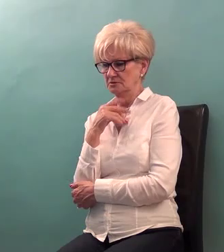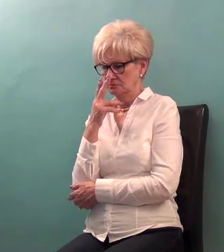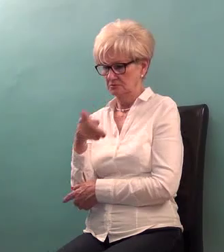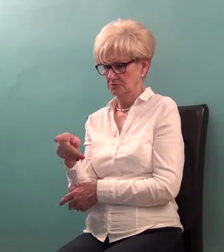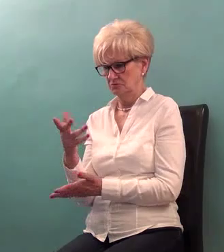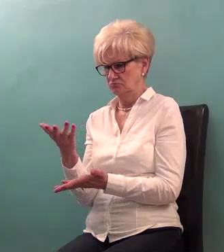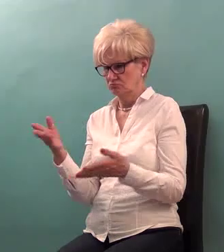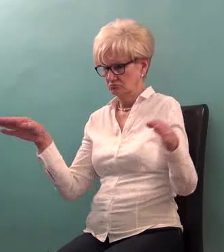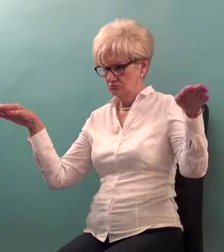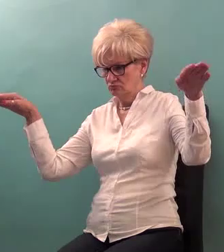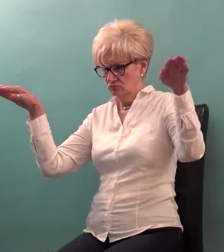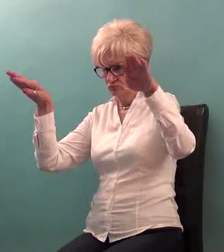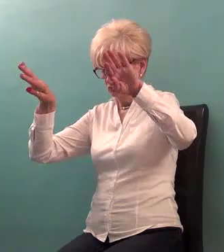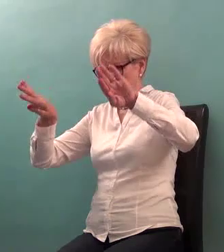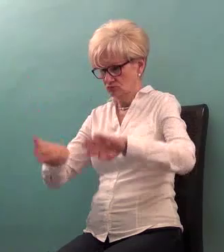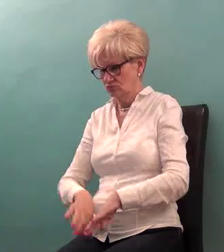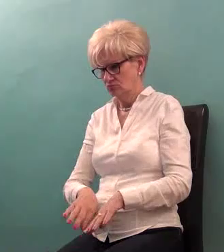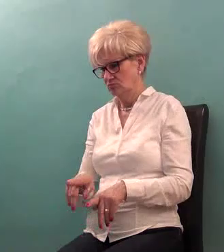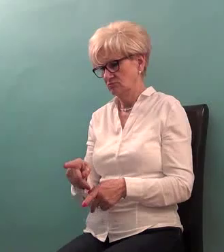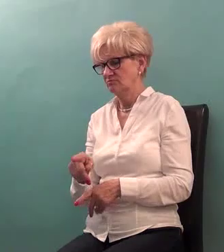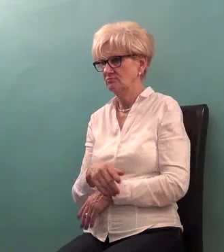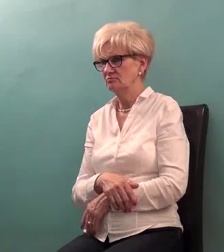Widzę, że jest wąwóz.